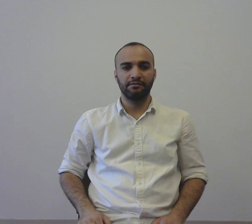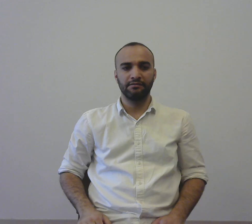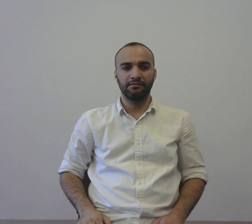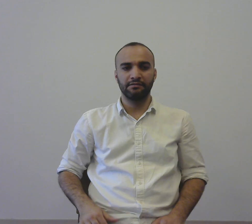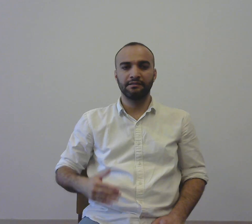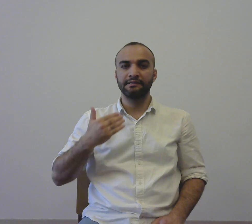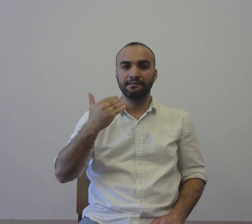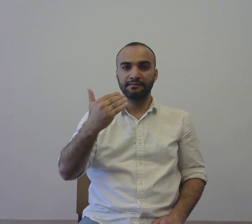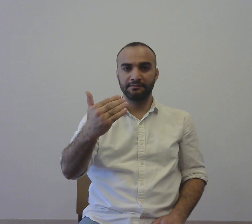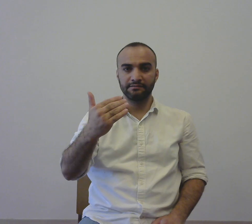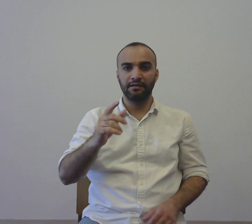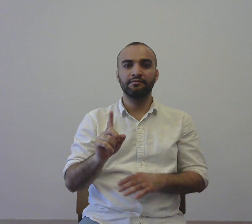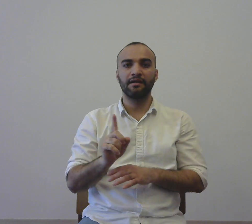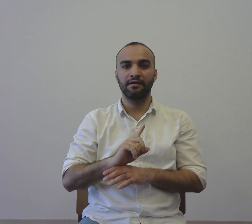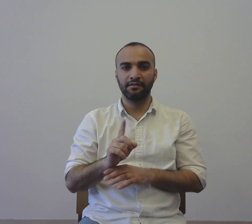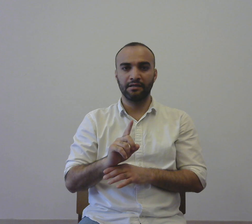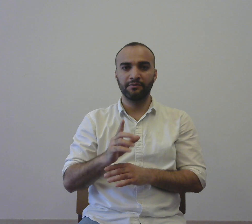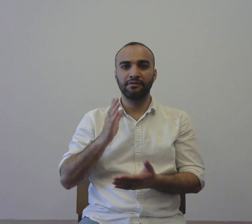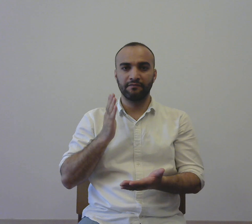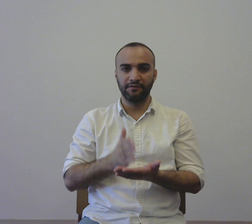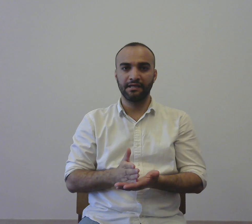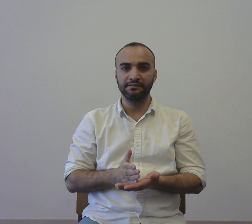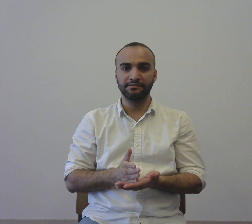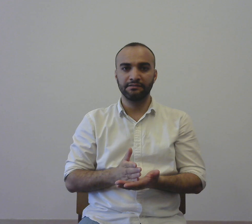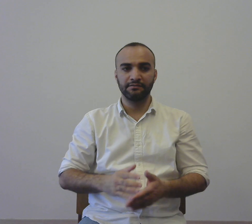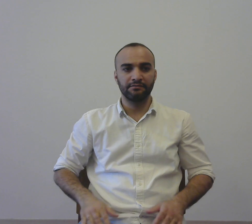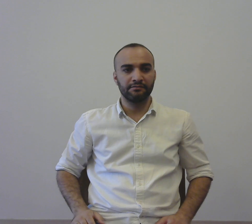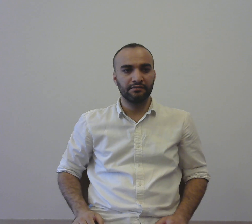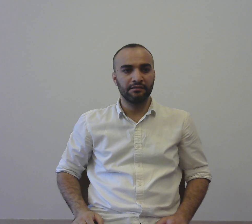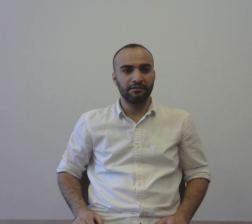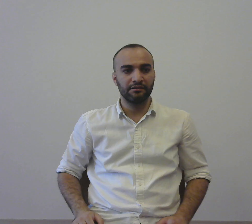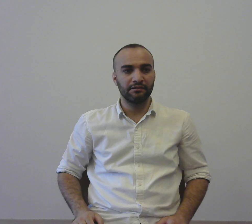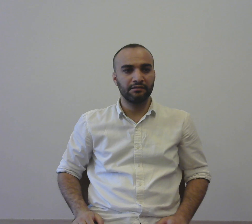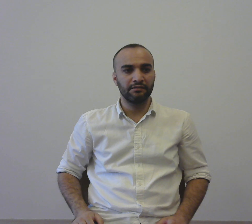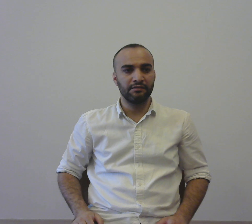Sizdə qələm varmı?